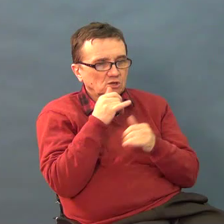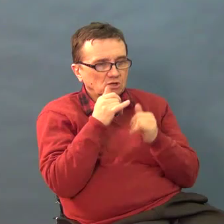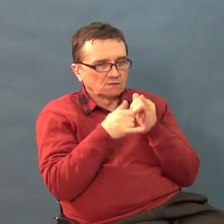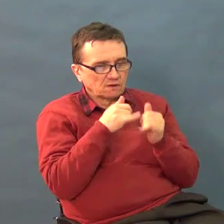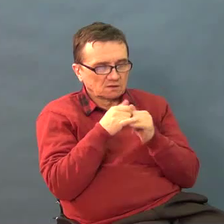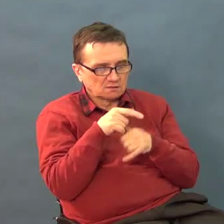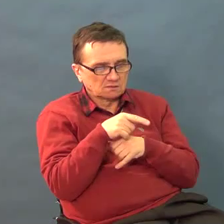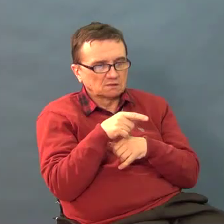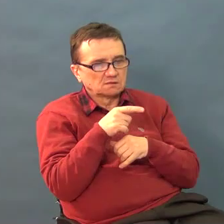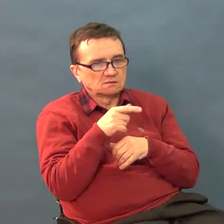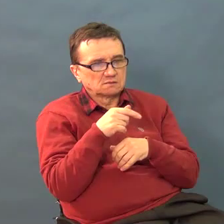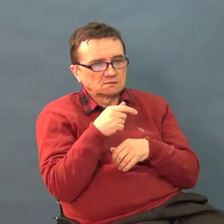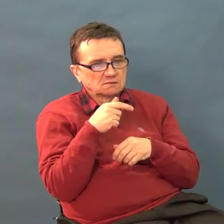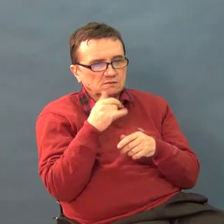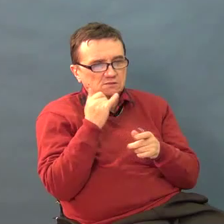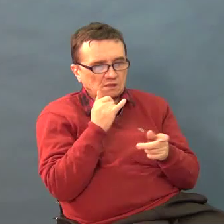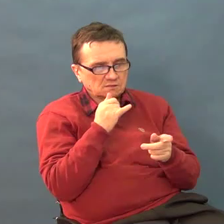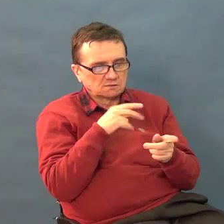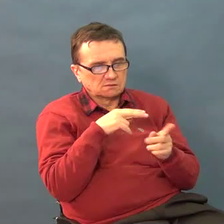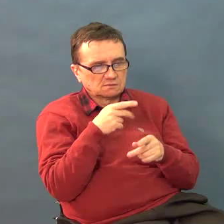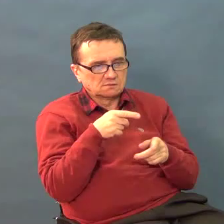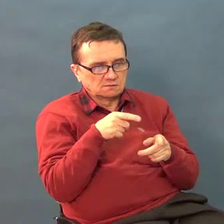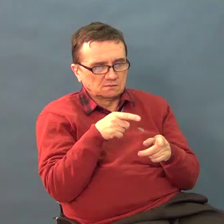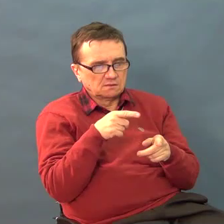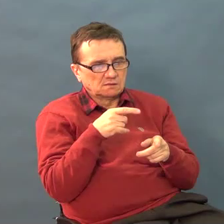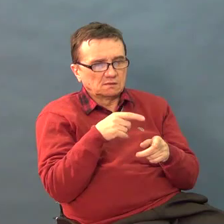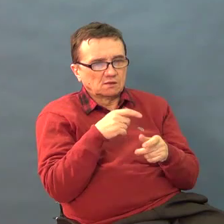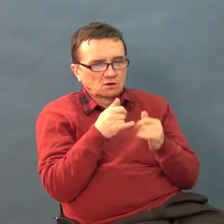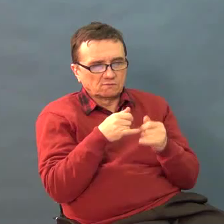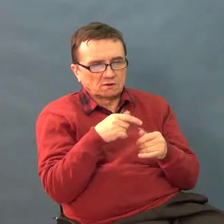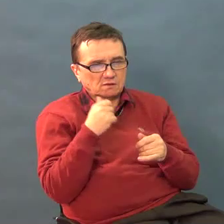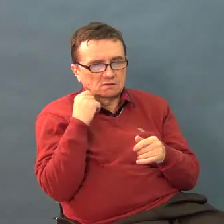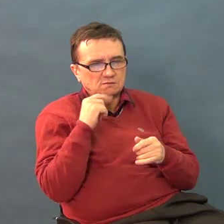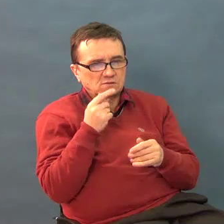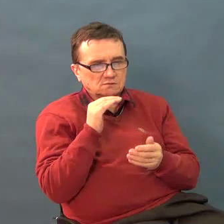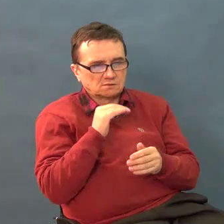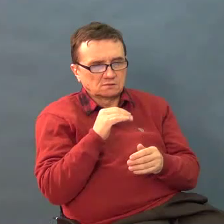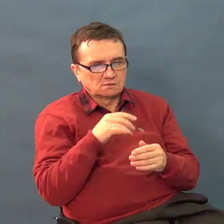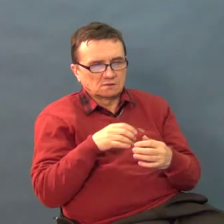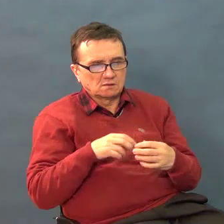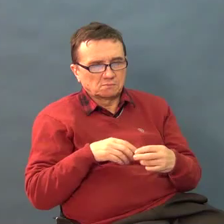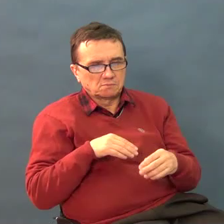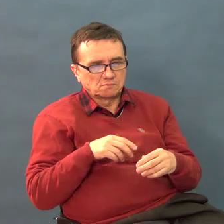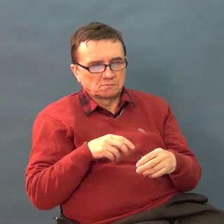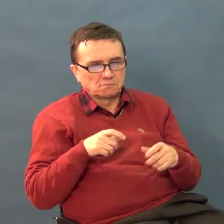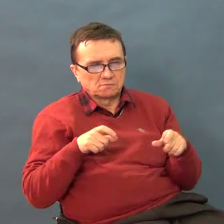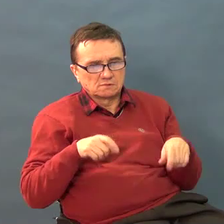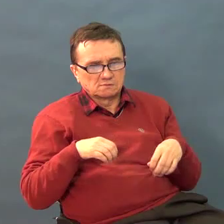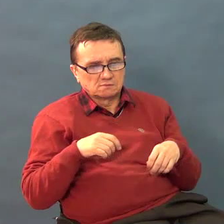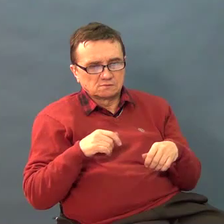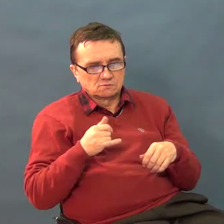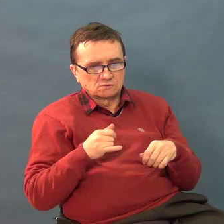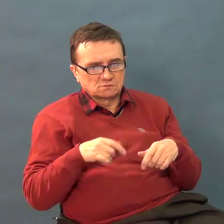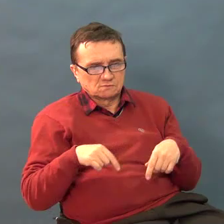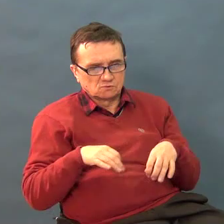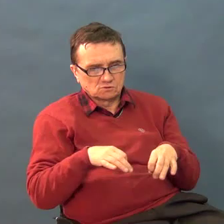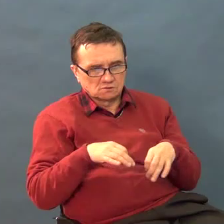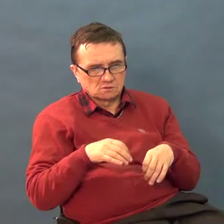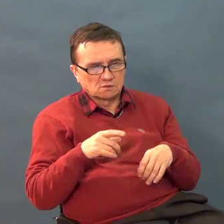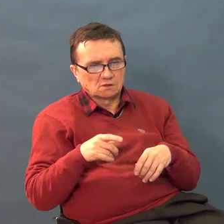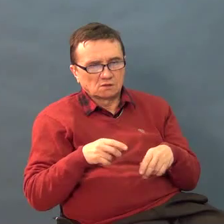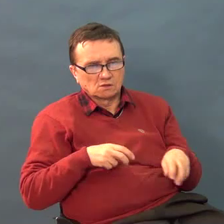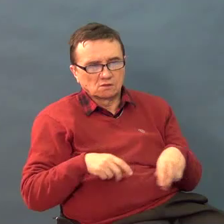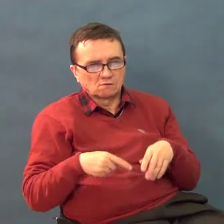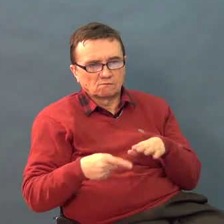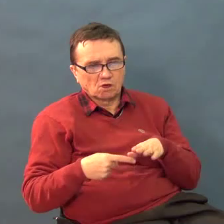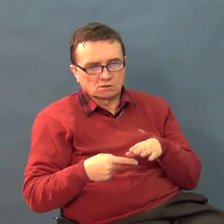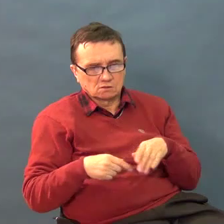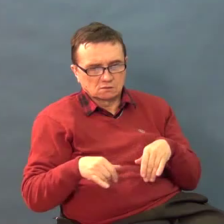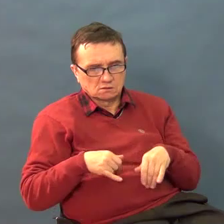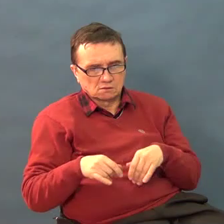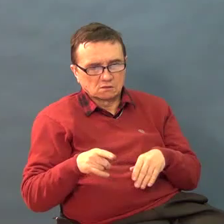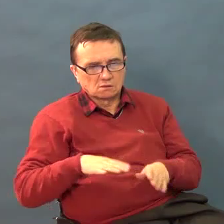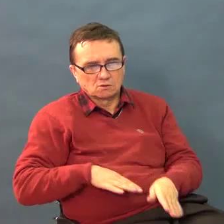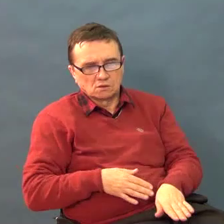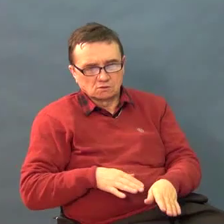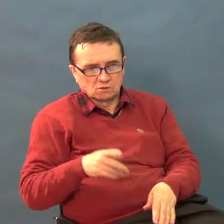Rower z dzieckiem, rower z małą przyczepką na dziecko, są też rolki i deskorolka.